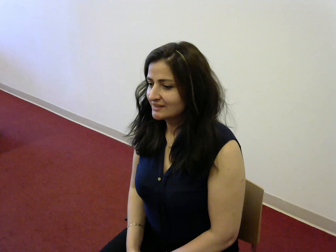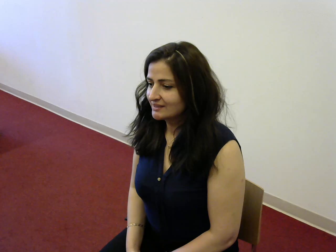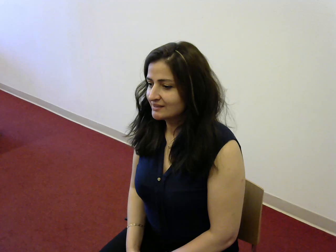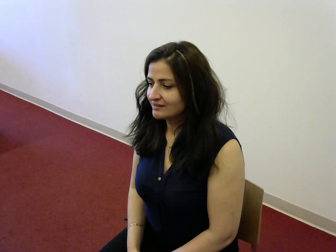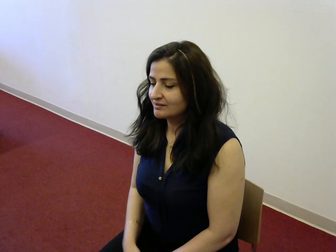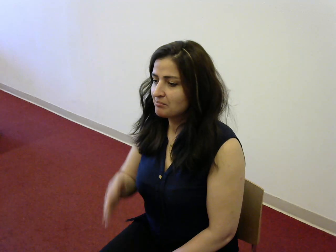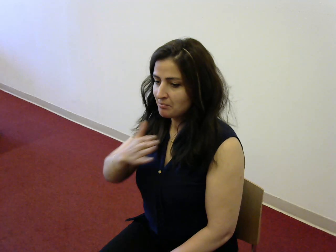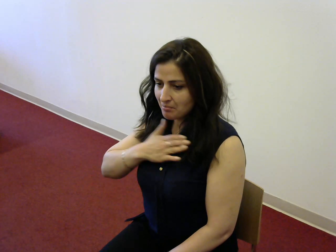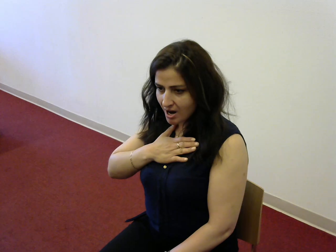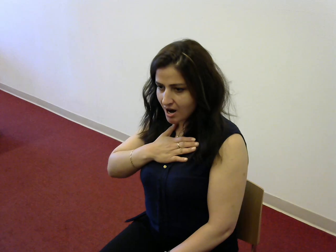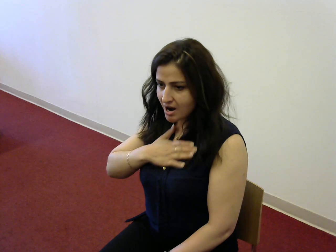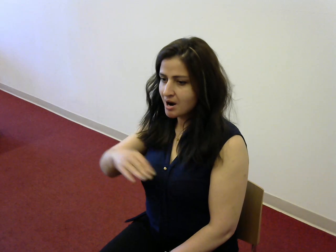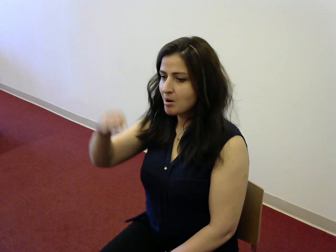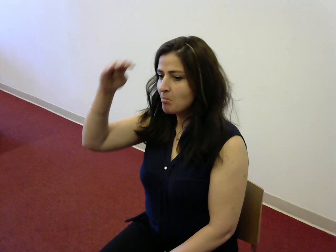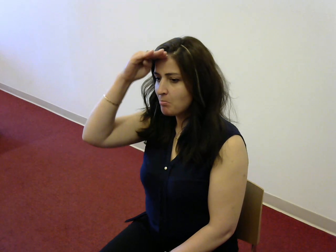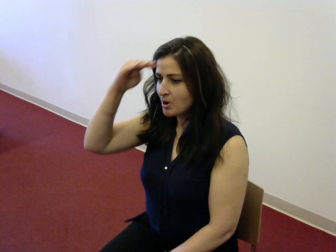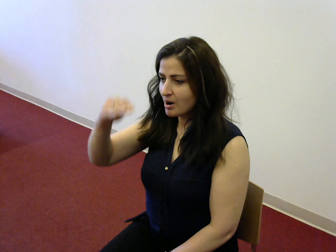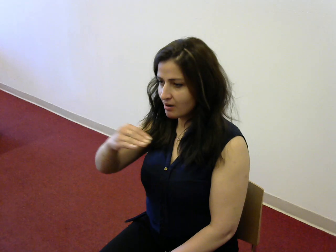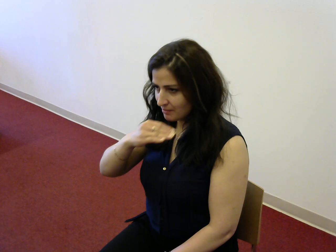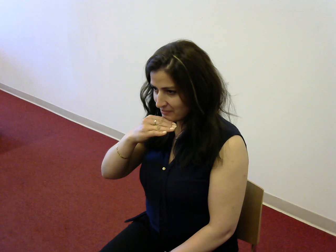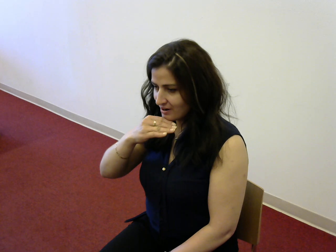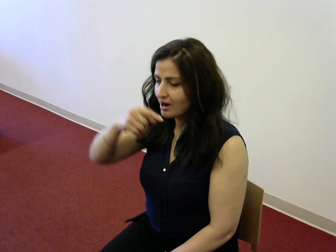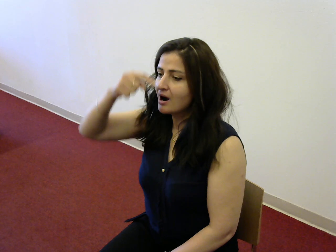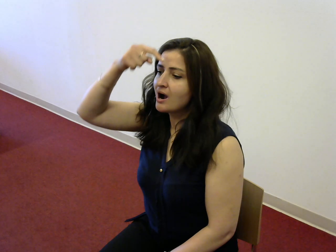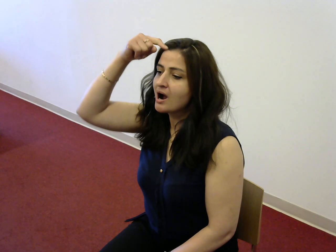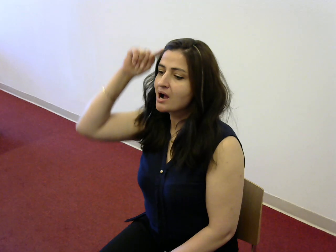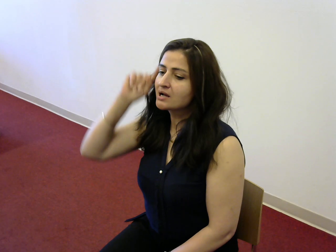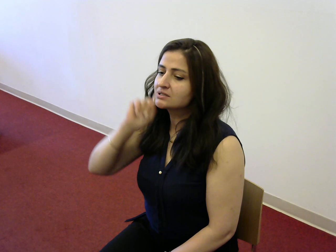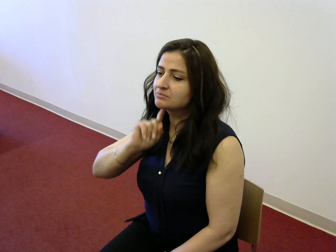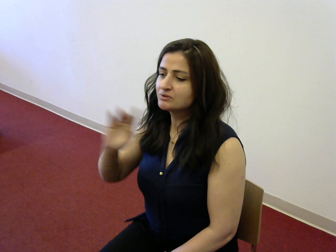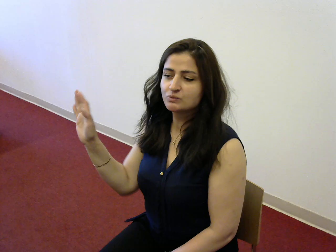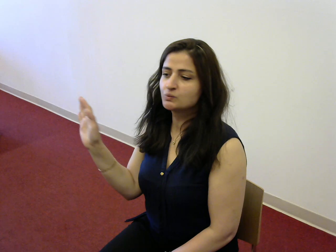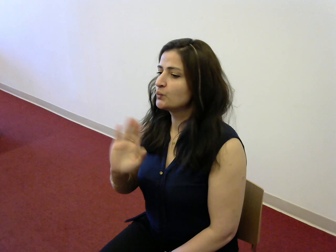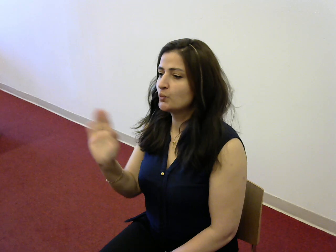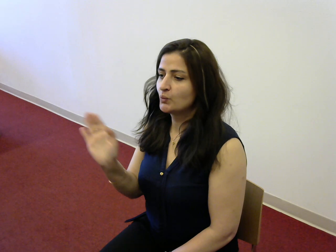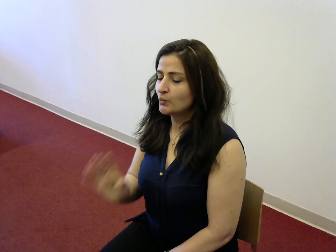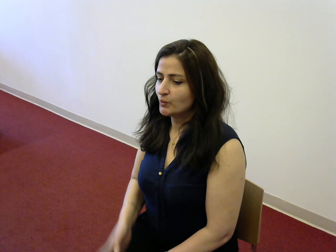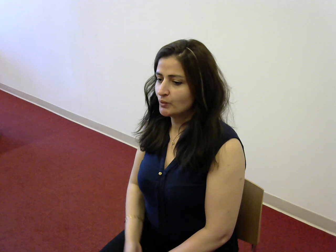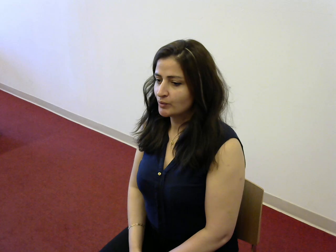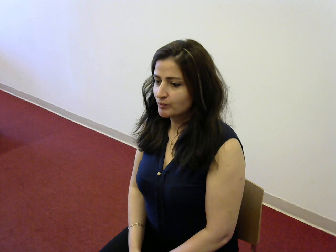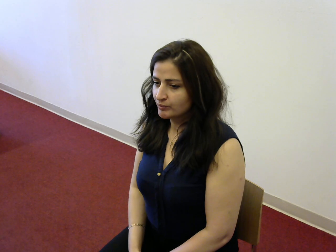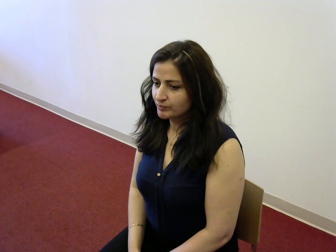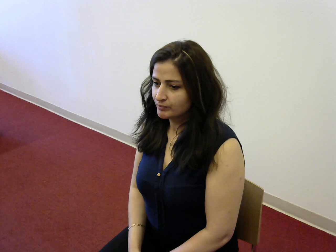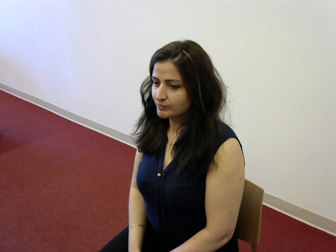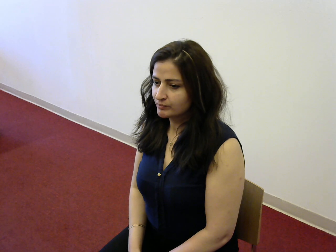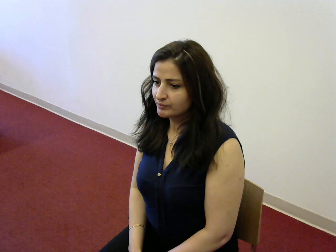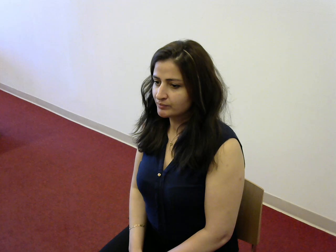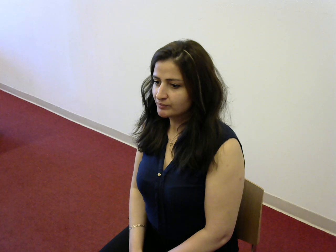Mənim atam azərbaycanlı deyil